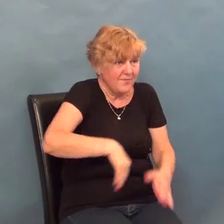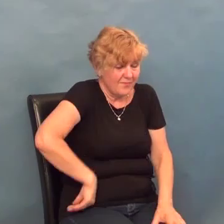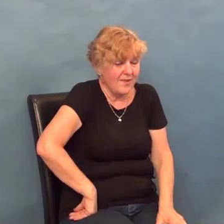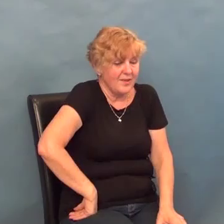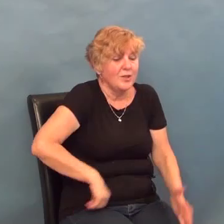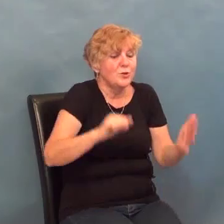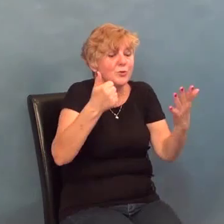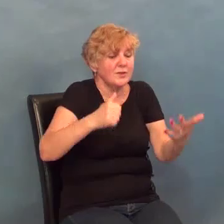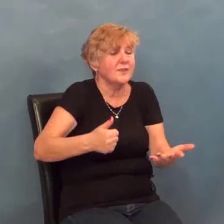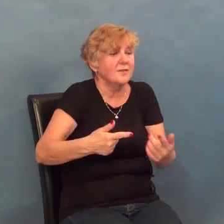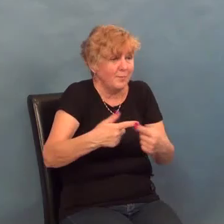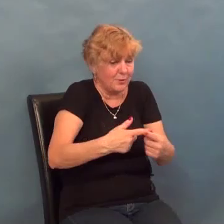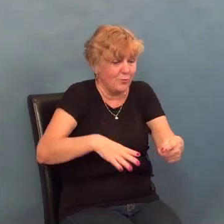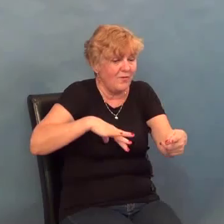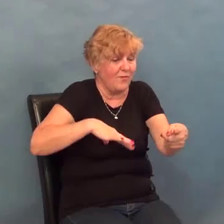Szóstego pasuje, jest wolny.